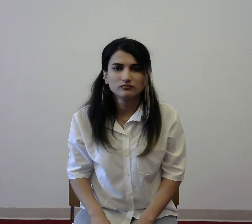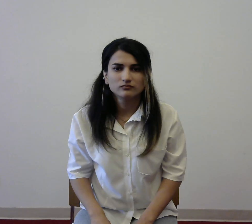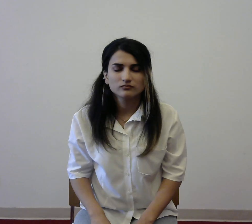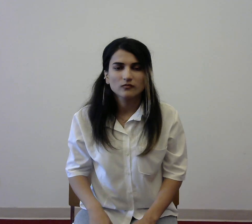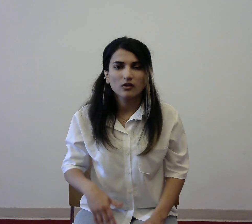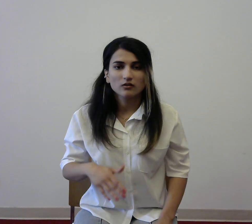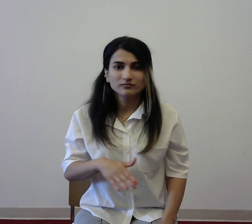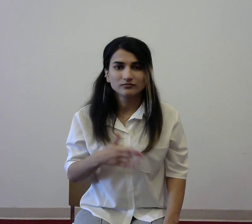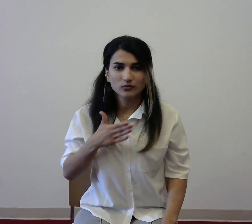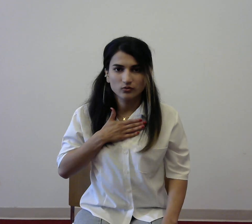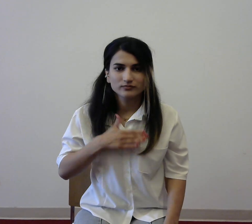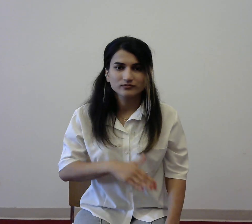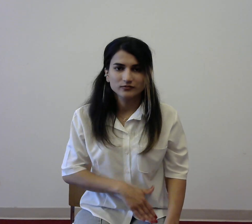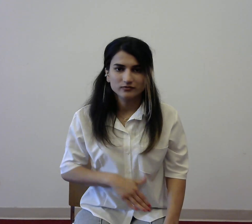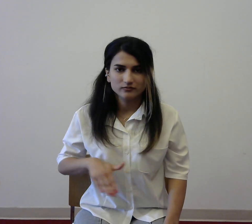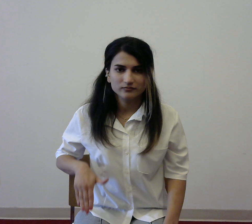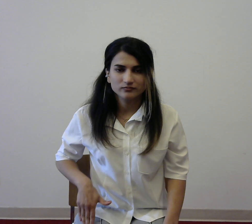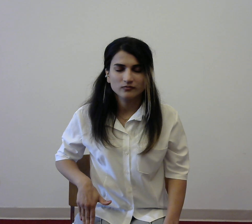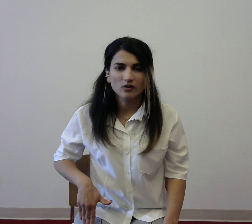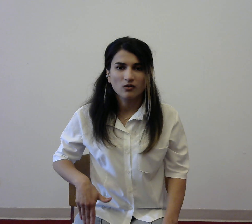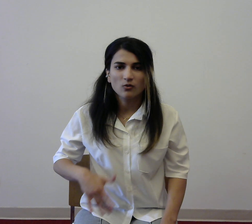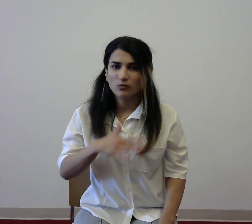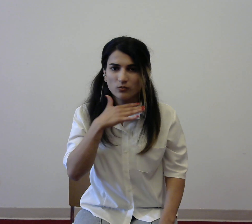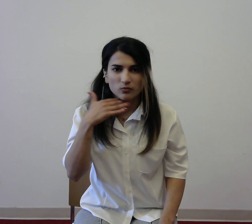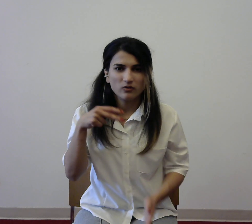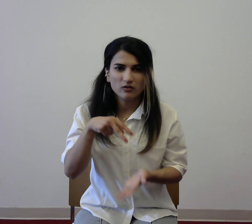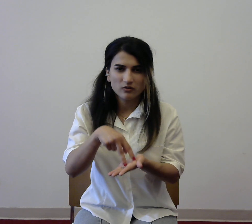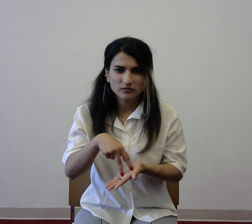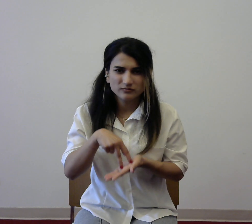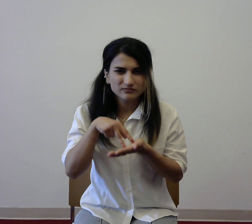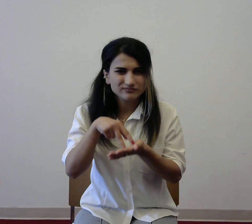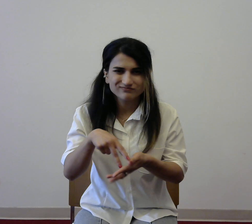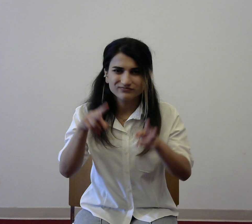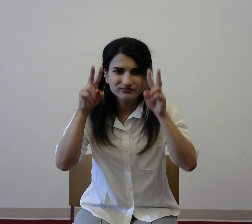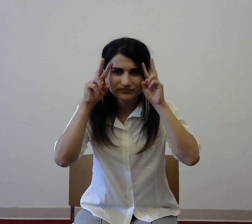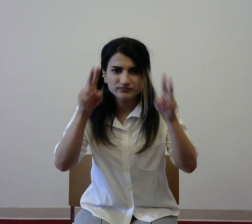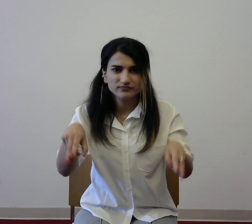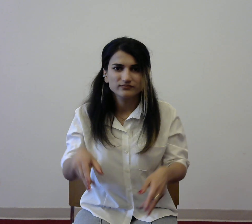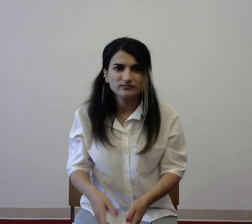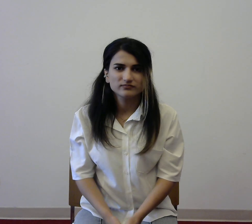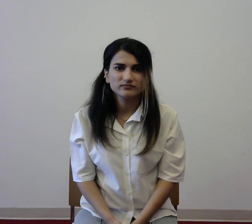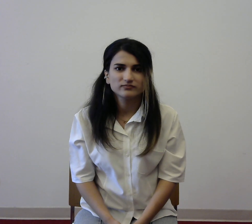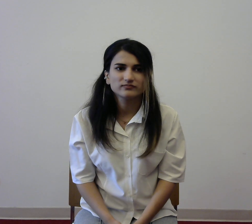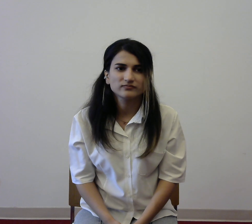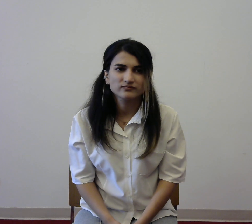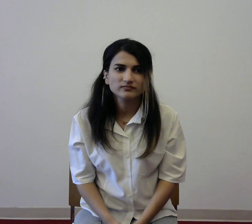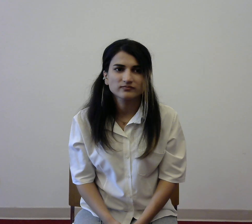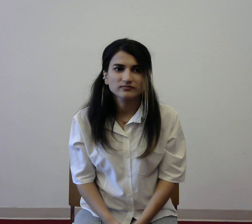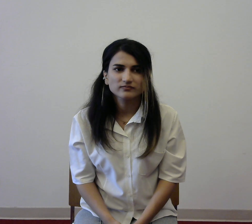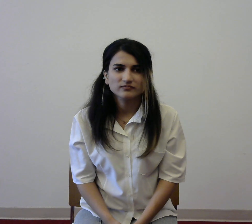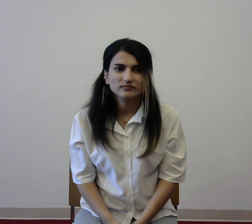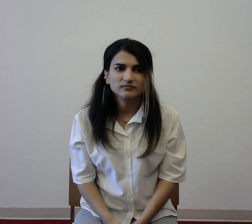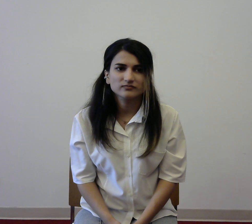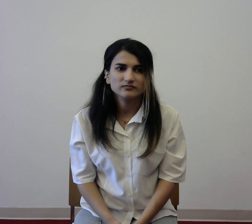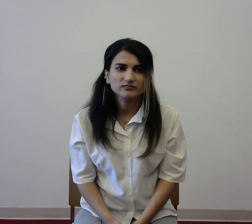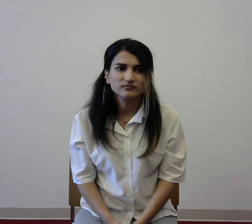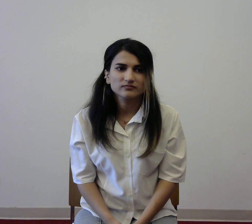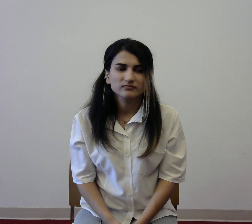Mən ayaq üstə çox dura bilmirəm